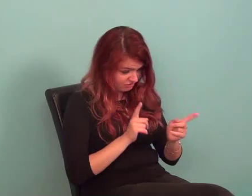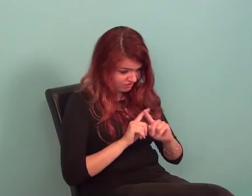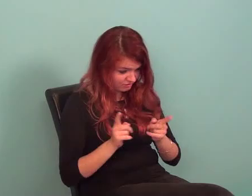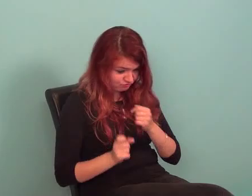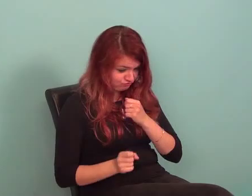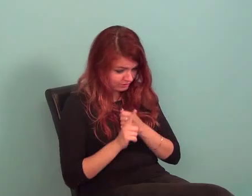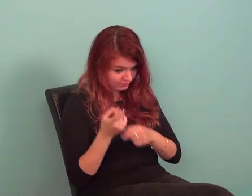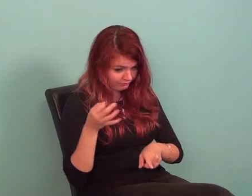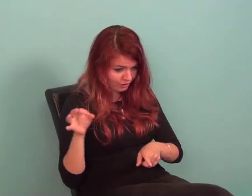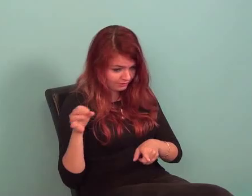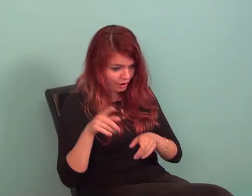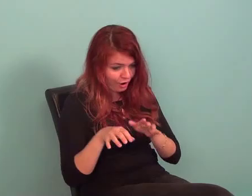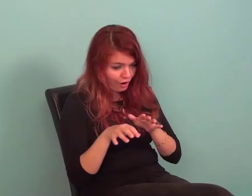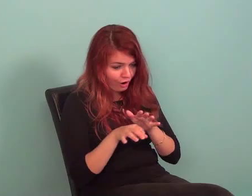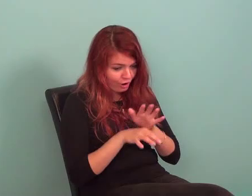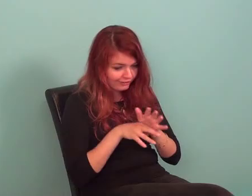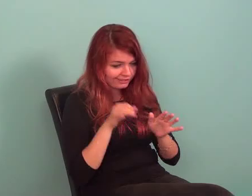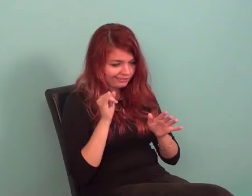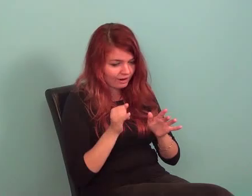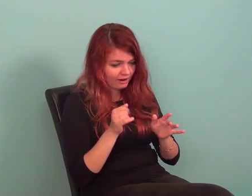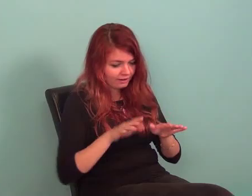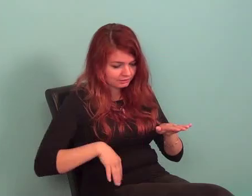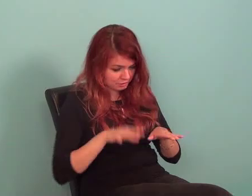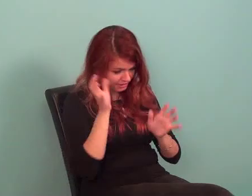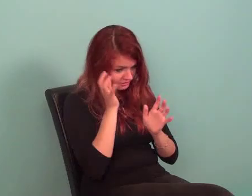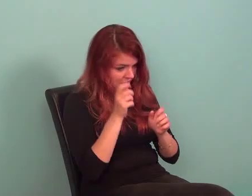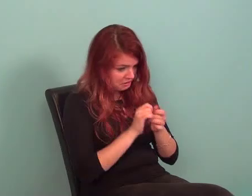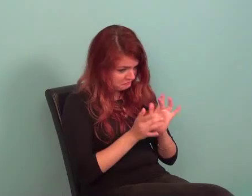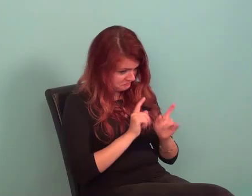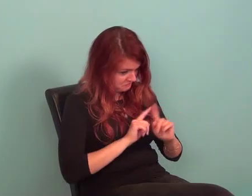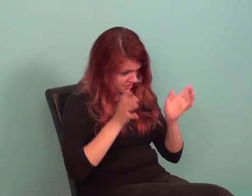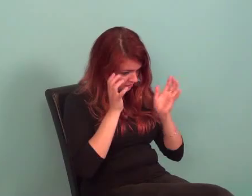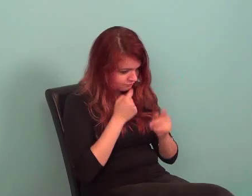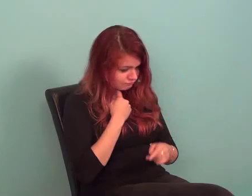Dziwnie, ponieważ jazda na rolkach lub na deskorolce jest dozwolona, a na rowerze i w kasku nie, śmieszne to jest.